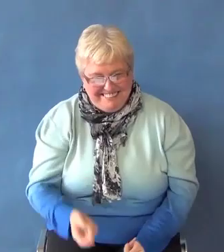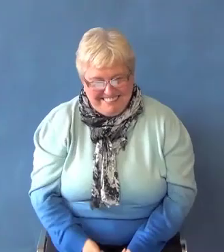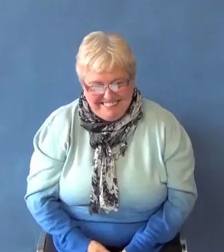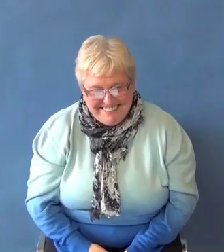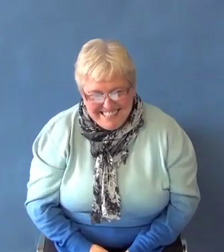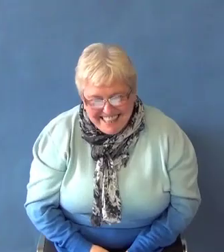Mówiłam.